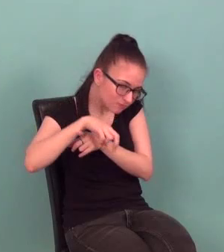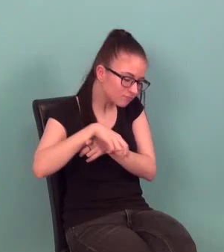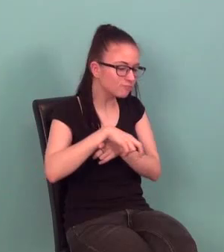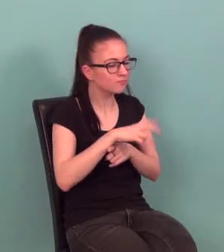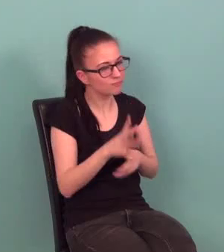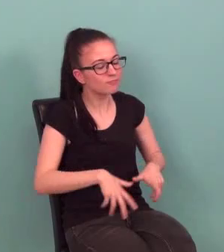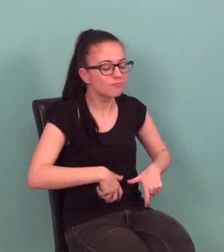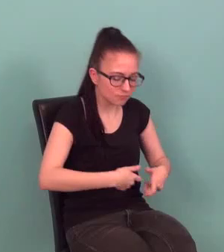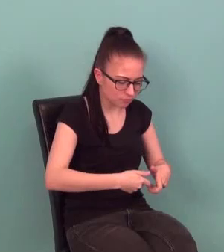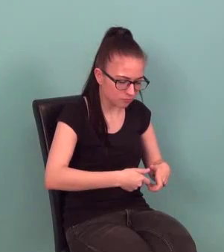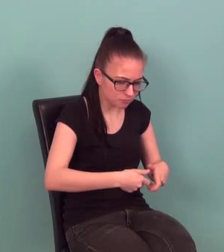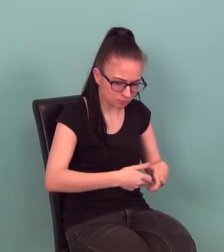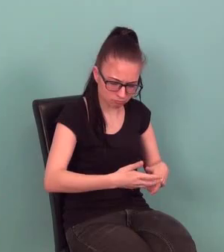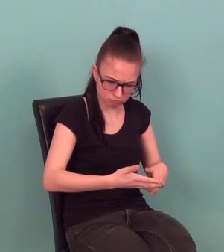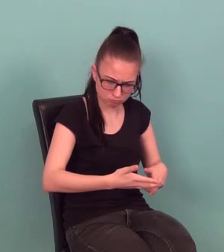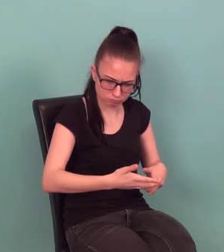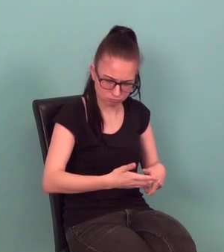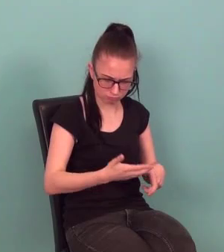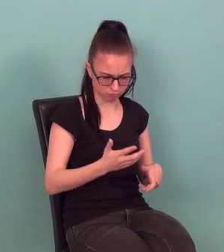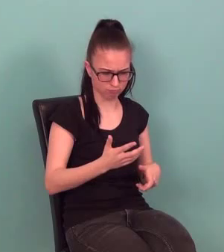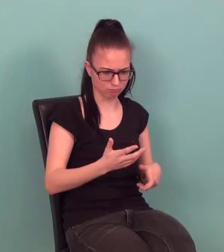Chce wysypać gruszki z fartucha i dziwi się.